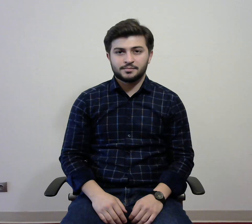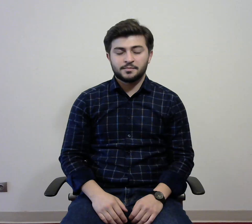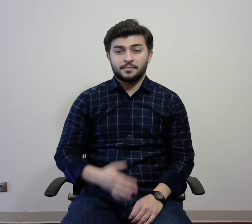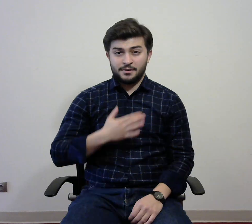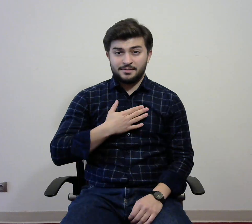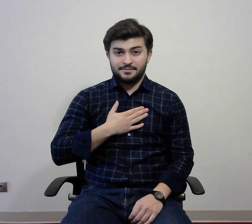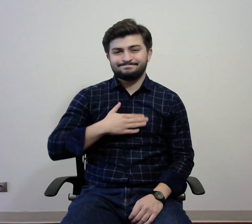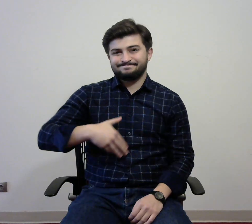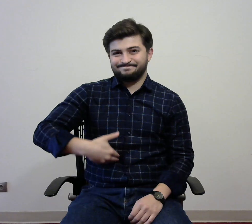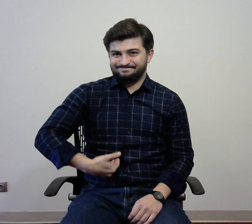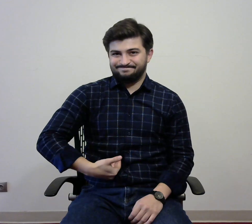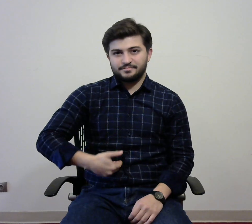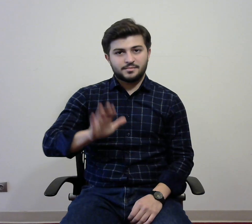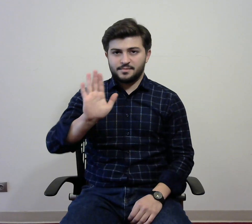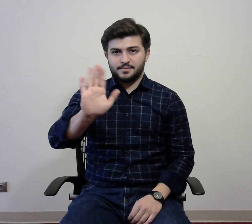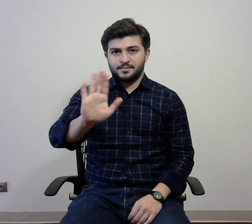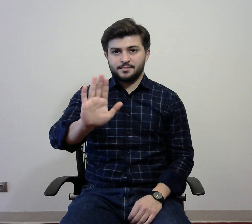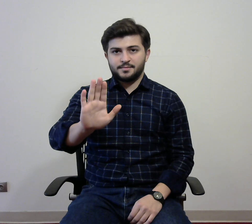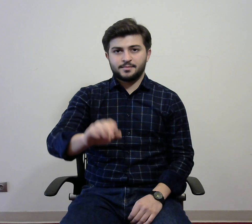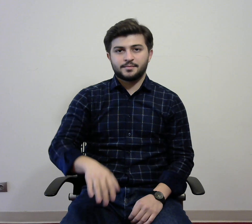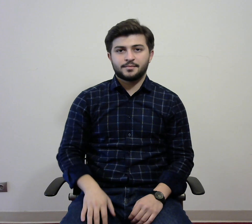Mən ac deyiləm